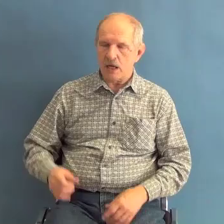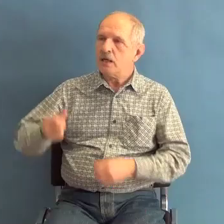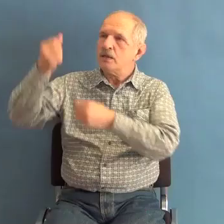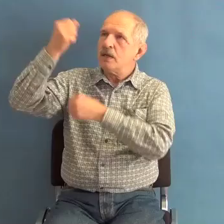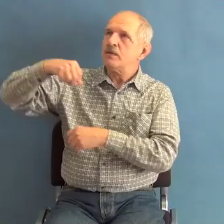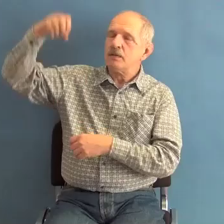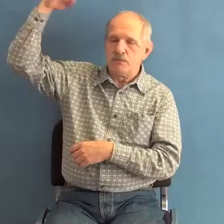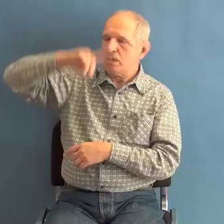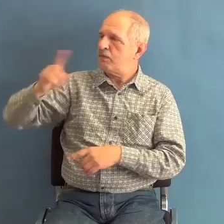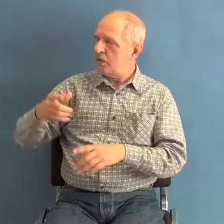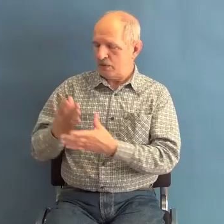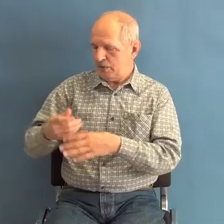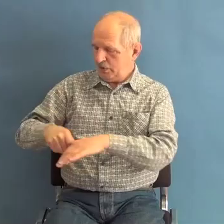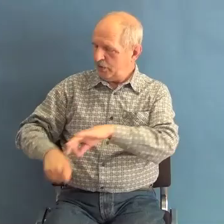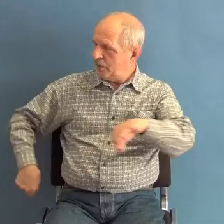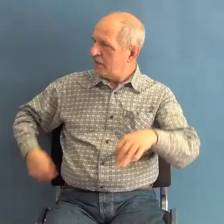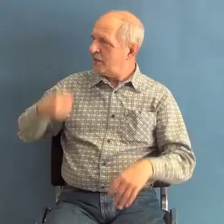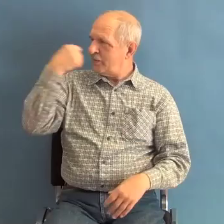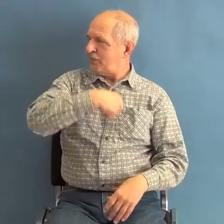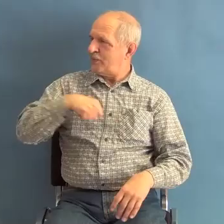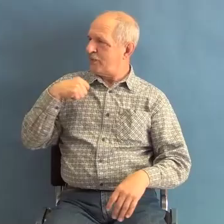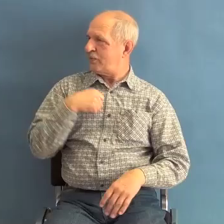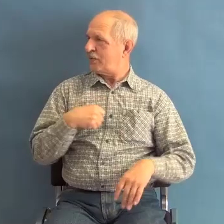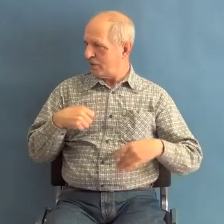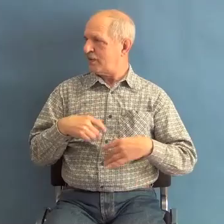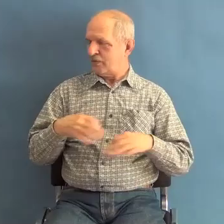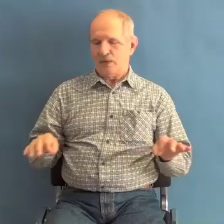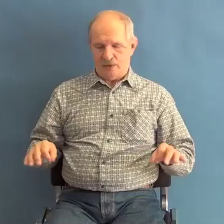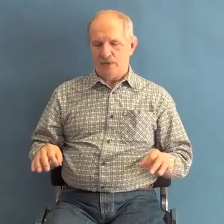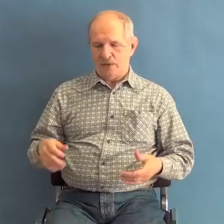Nie wolno brać prysznica na stojaku, tylko korzystać z takiego na sznurze.